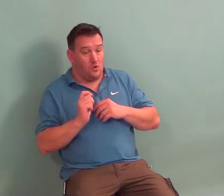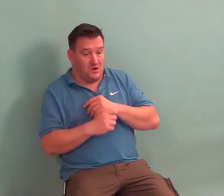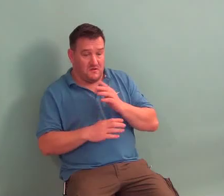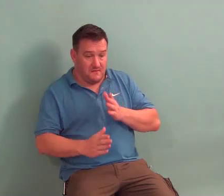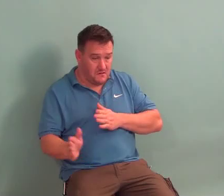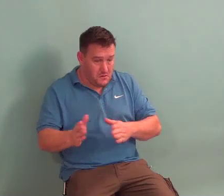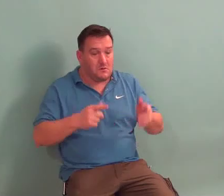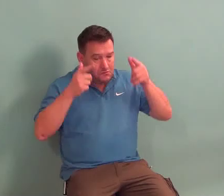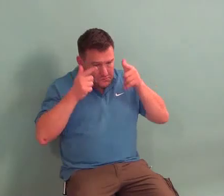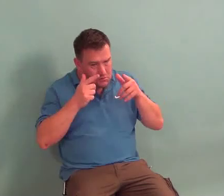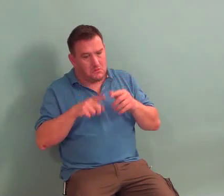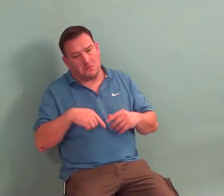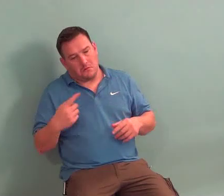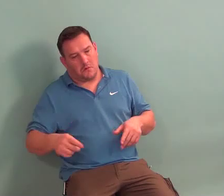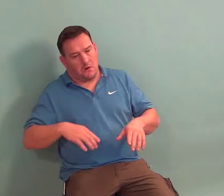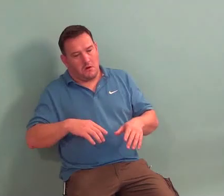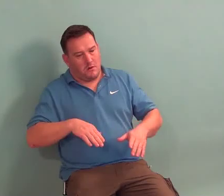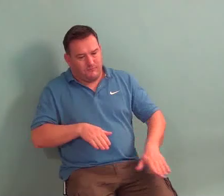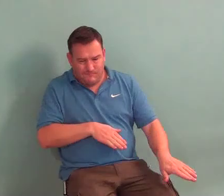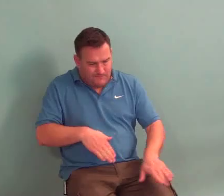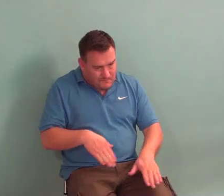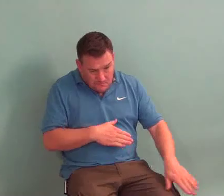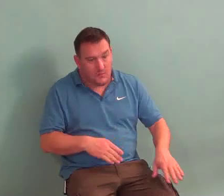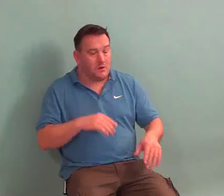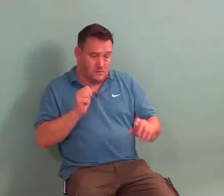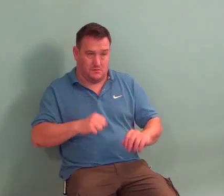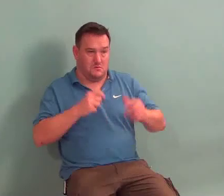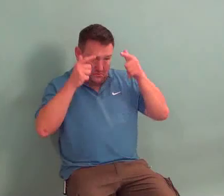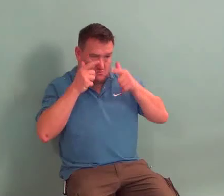Osoba, która jeździ na łyżwach, ma kask, na deskorolce również ma kask.